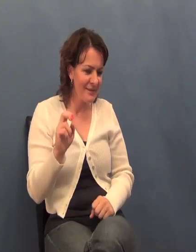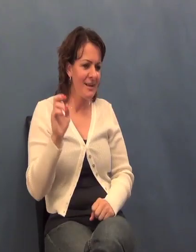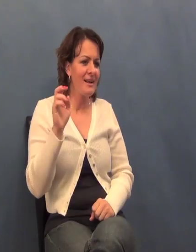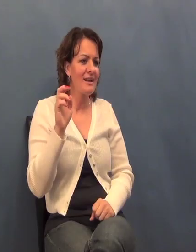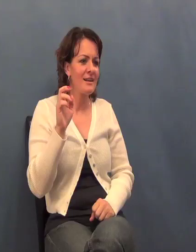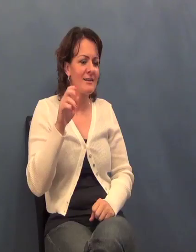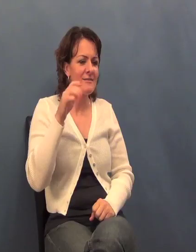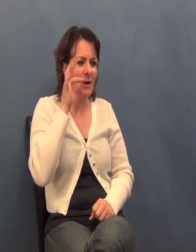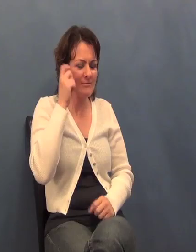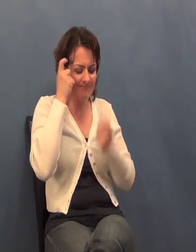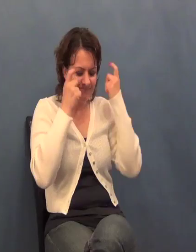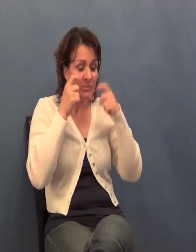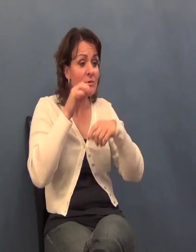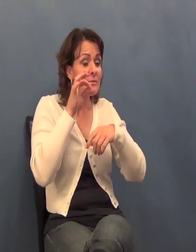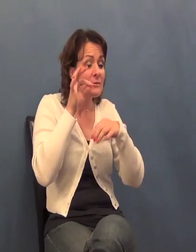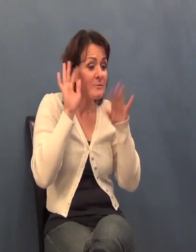Kot zastanawia się, a ptaszek przygląda mu się z góry.